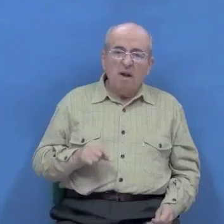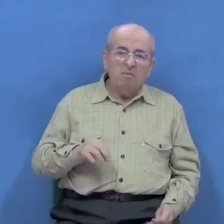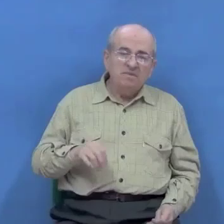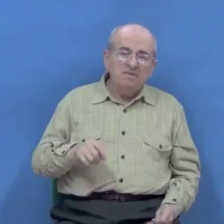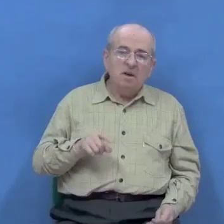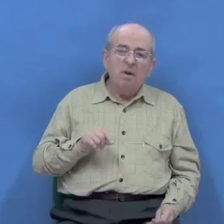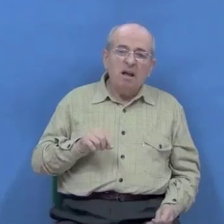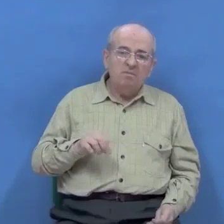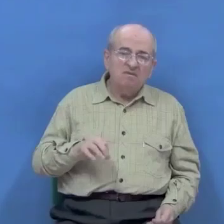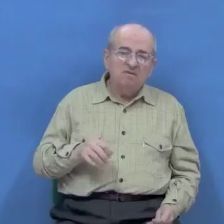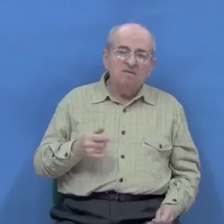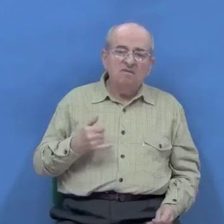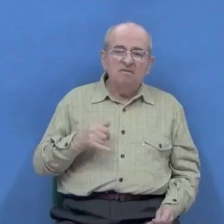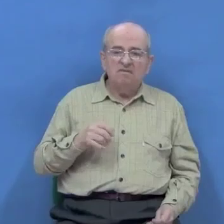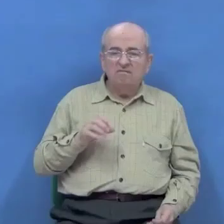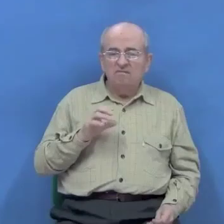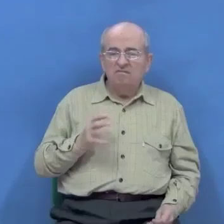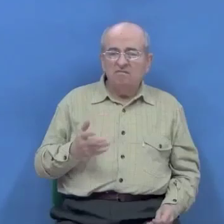Pepsi i inne.